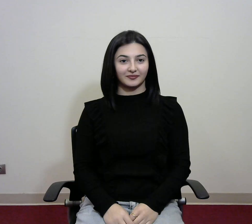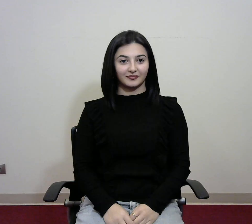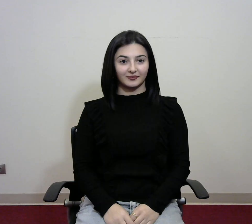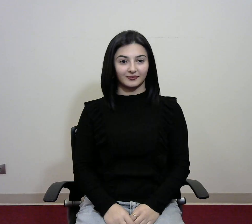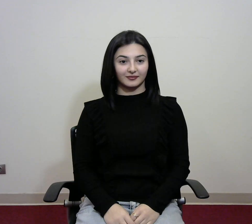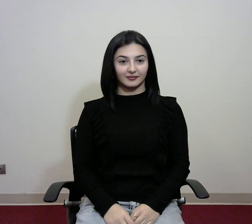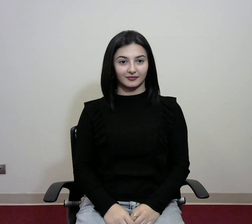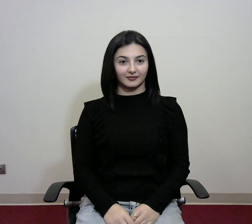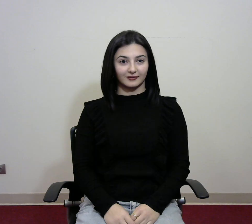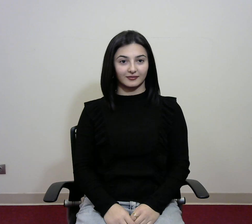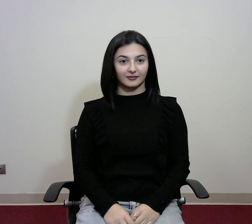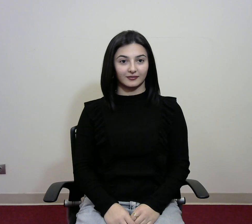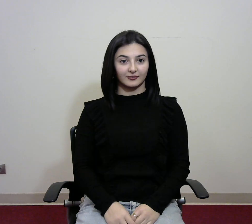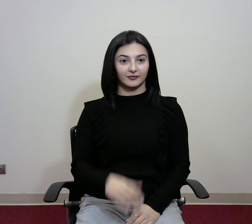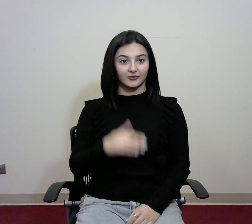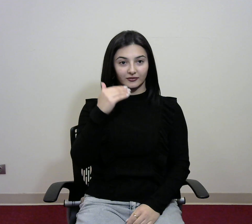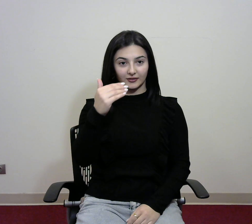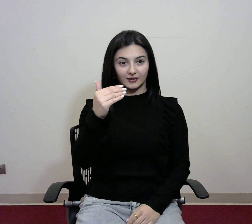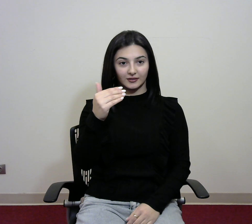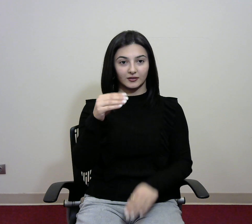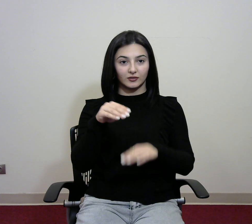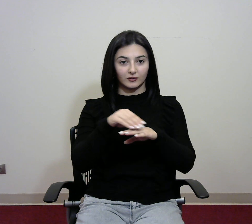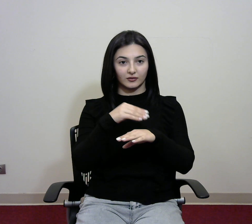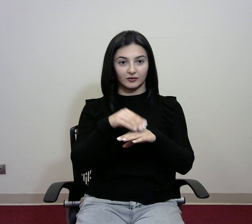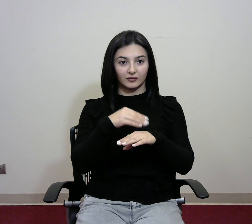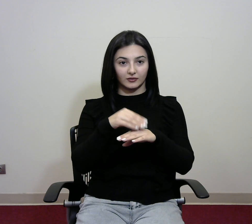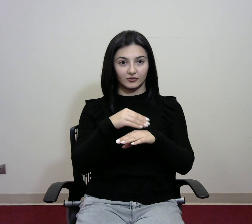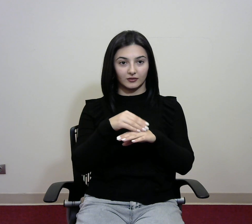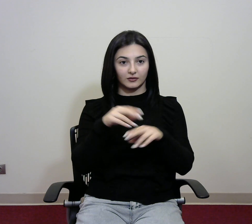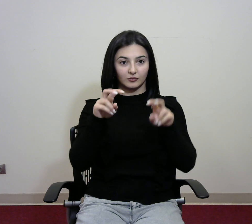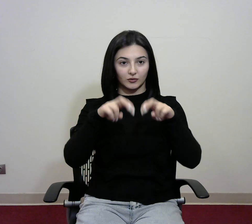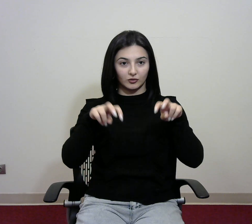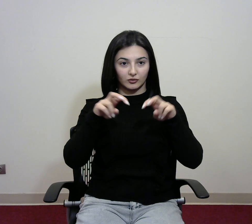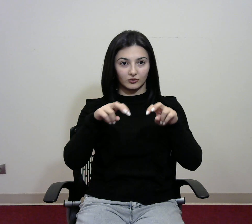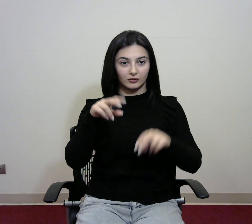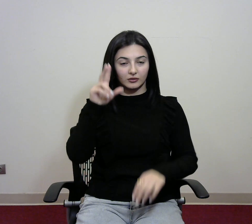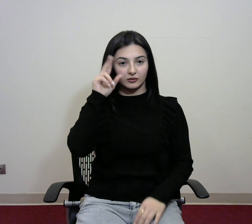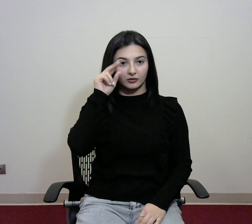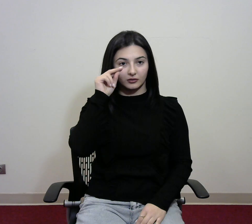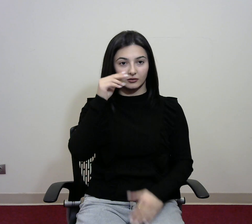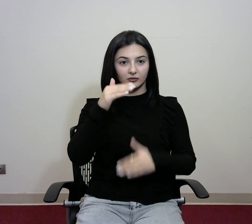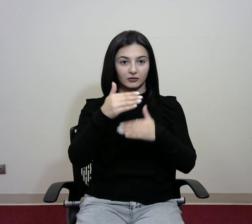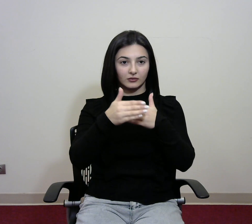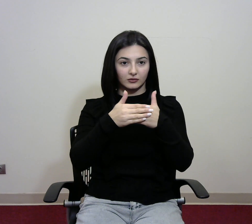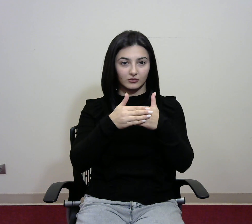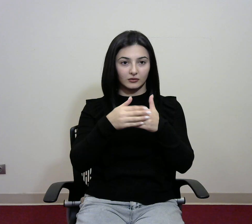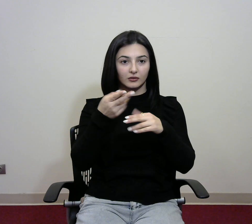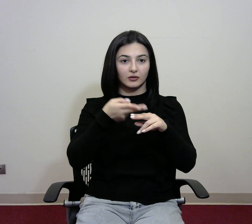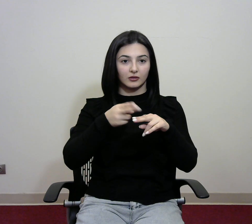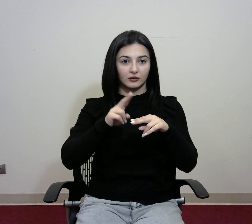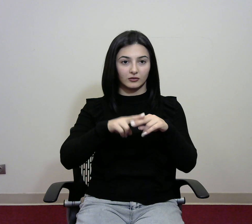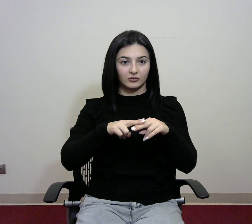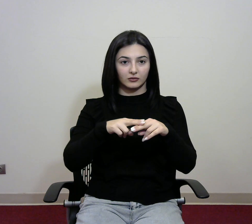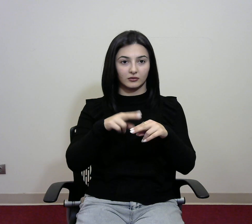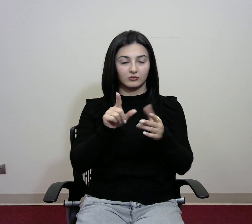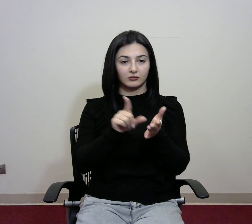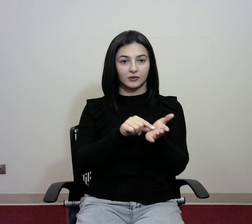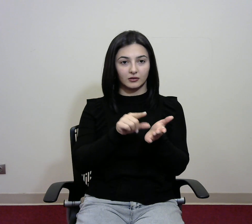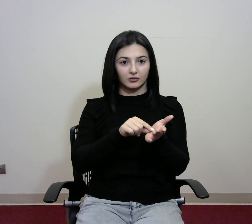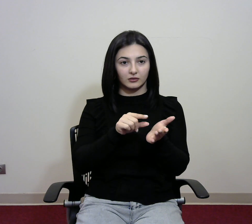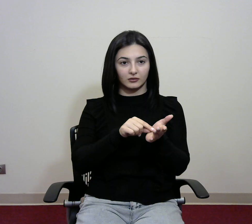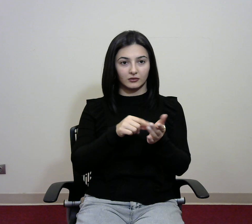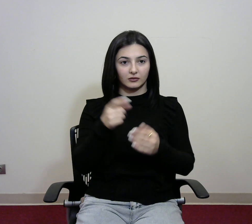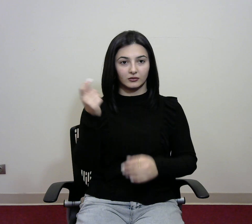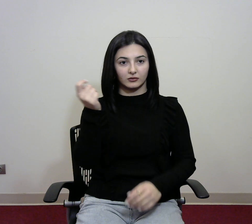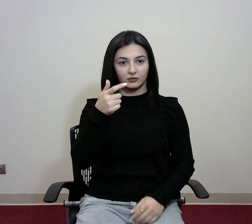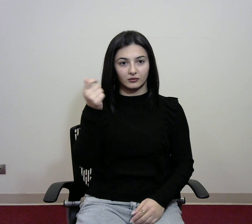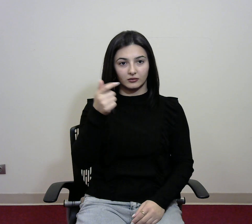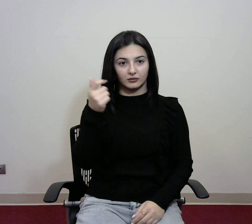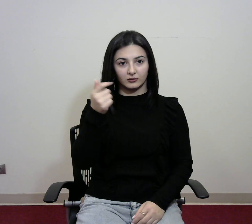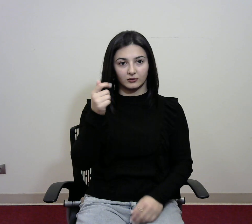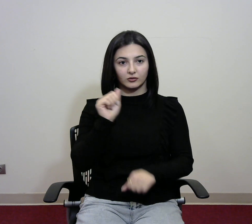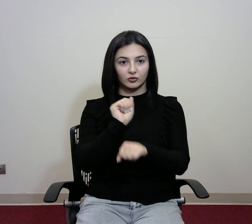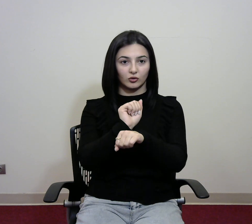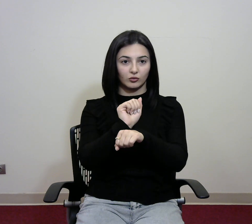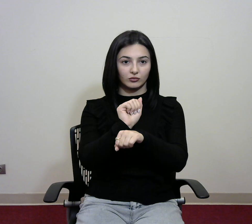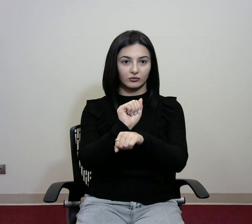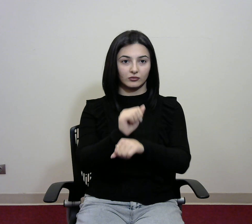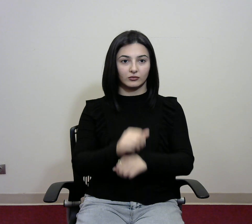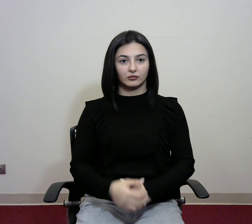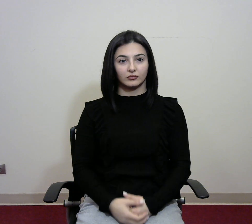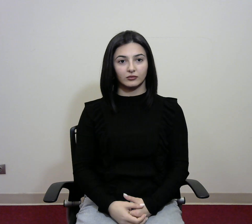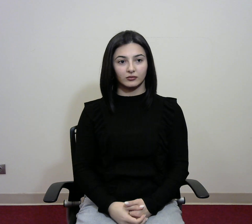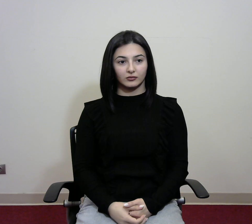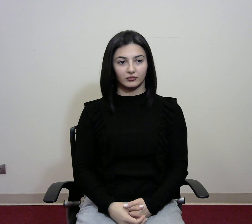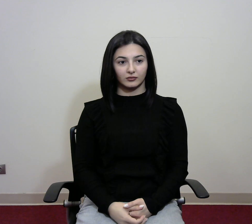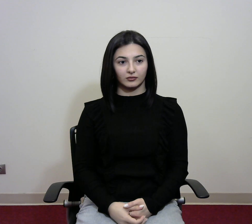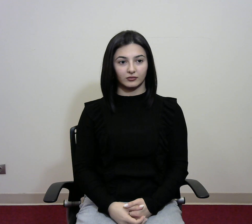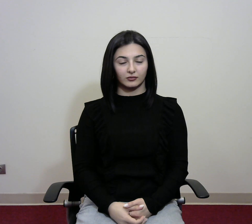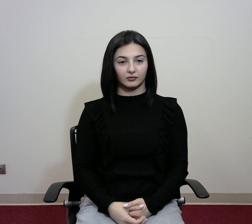Sizin həyat yoldaşınızın müayinə tarixi çatdığı üçün pensiya ödənişi dayanıb